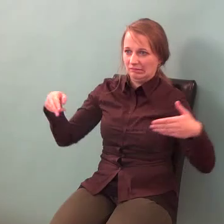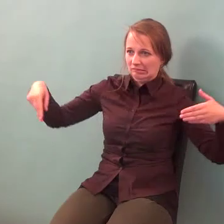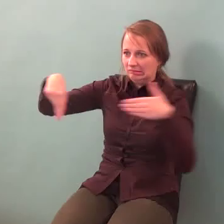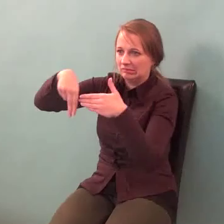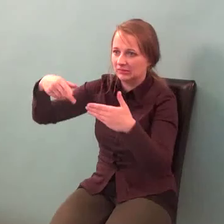Samochód uderza w przechodnia.